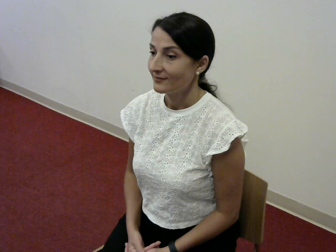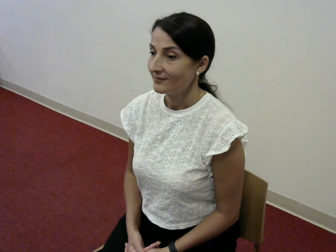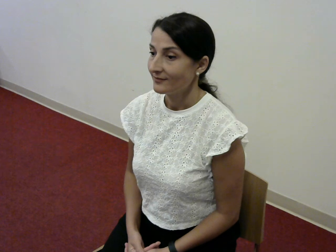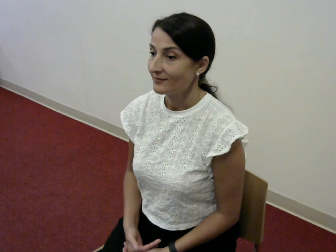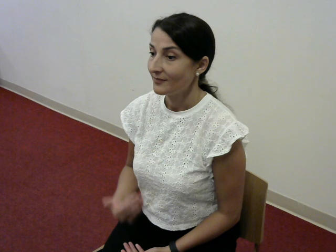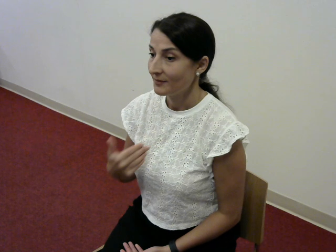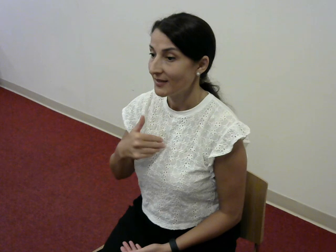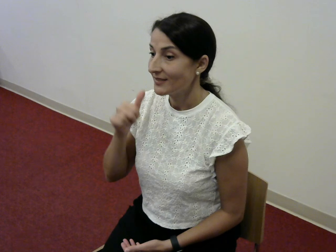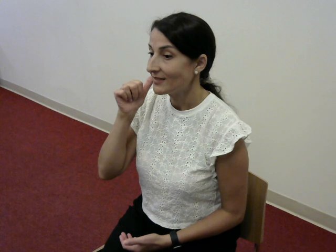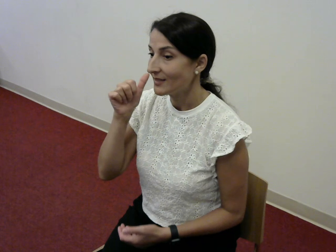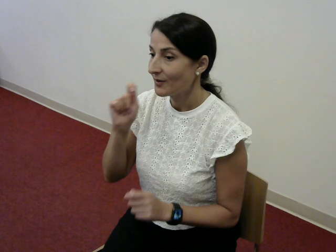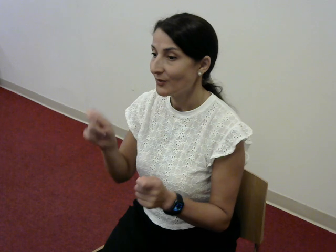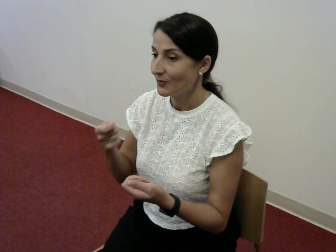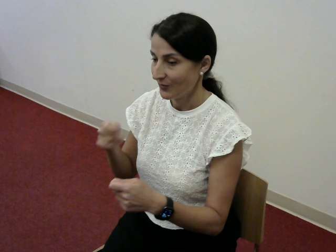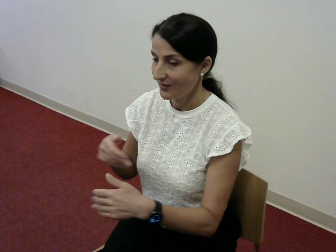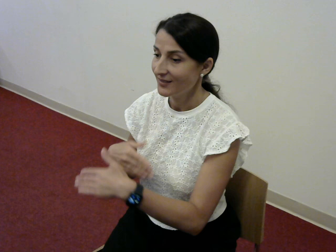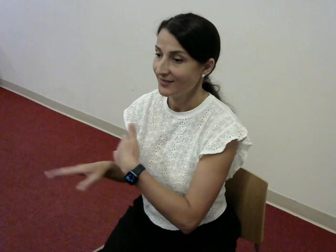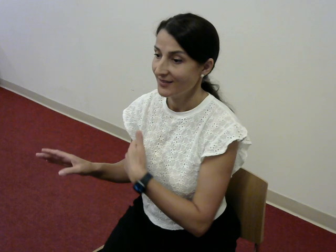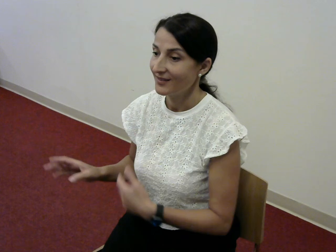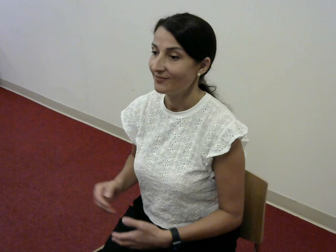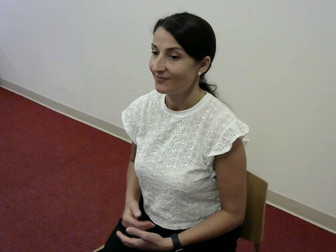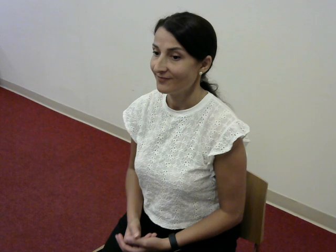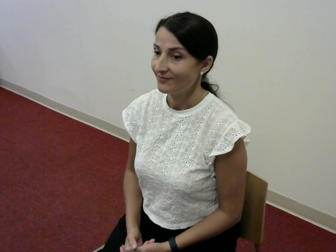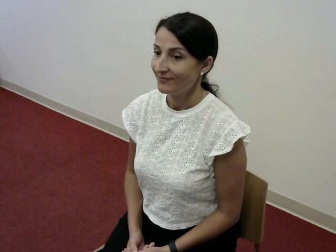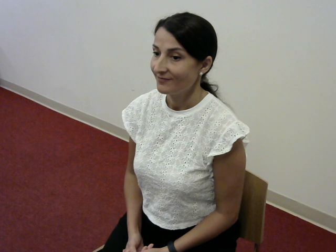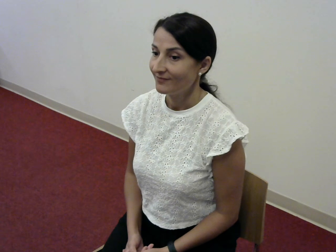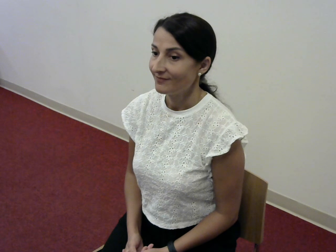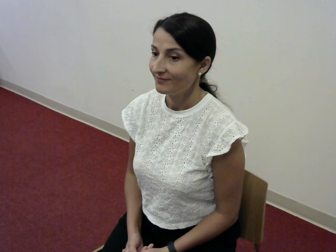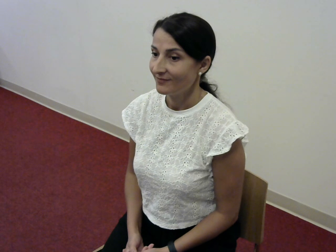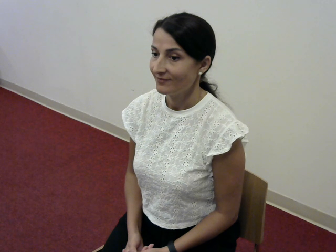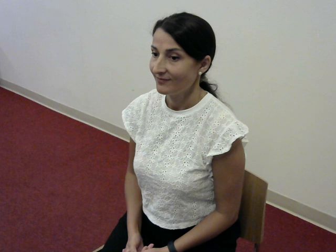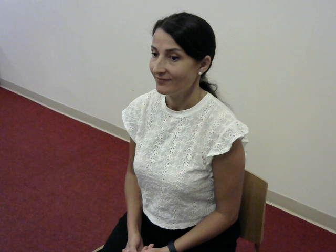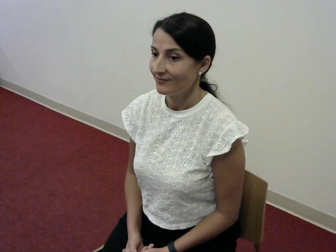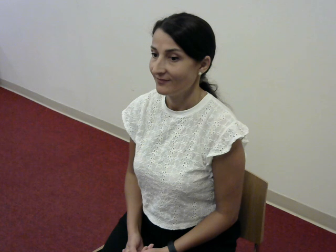Mən sabah toya gedirəm